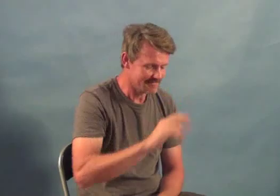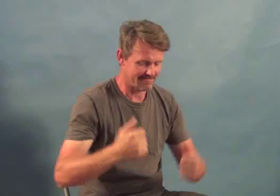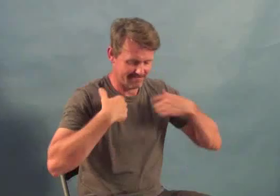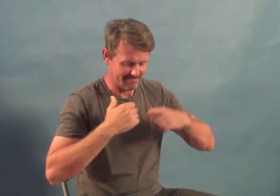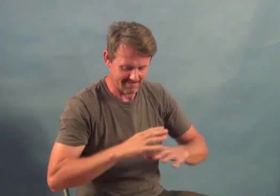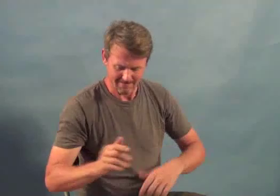Charlie Chaplin się ubrał.